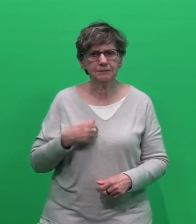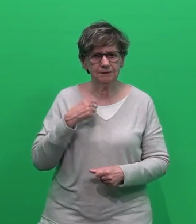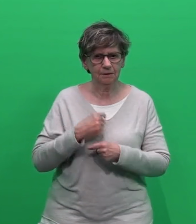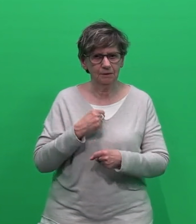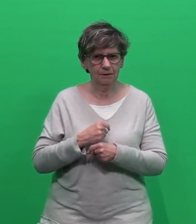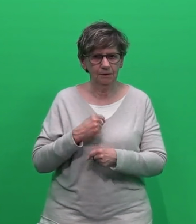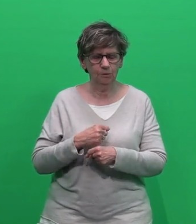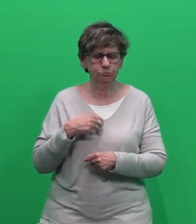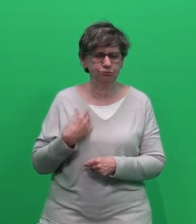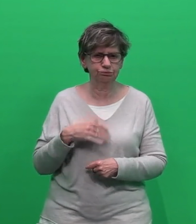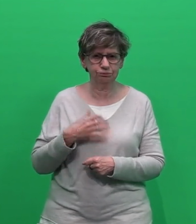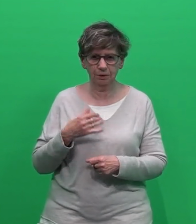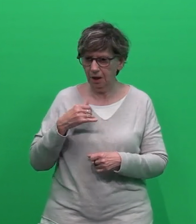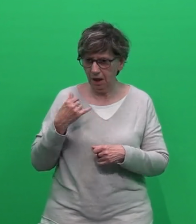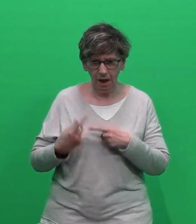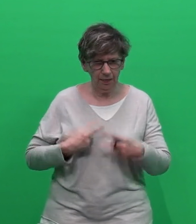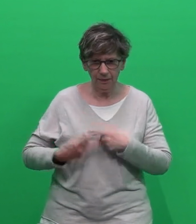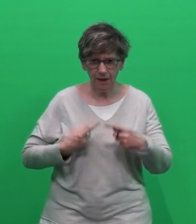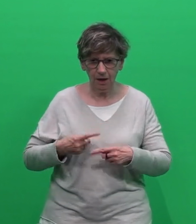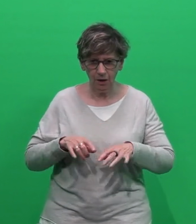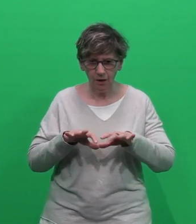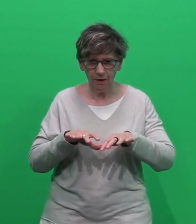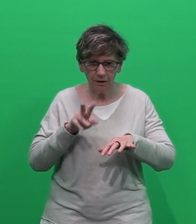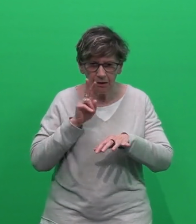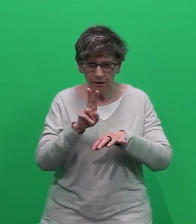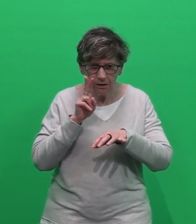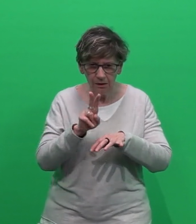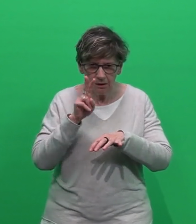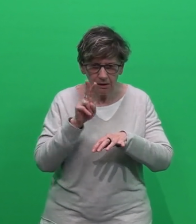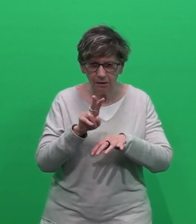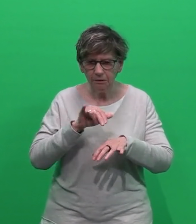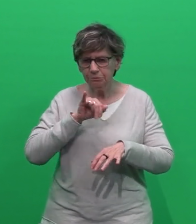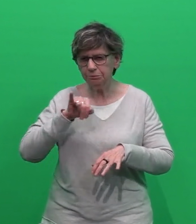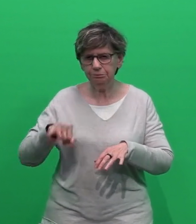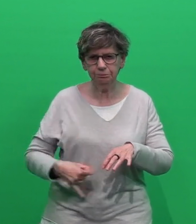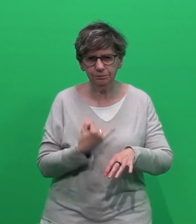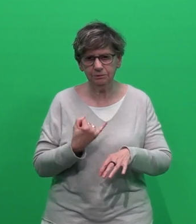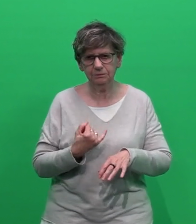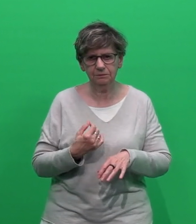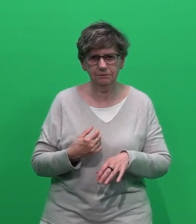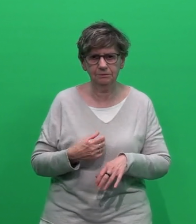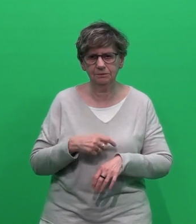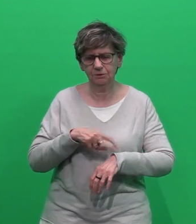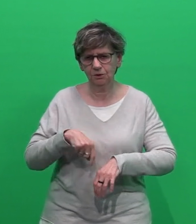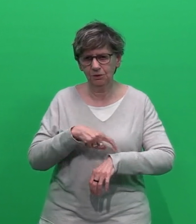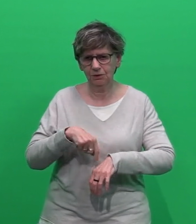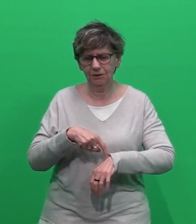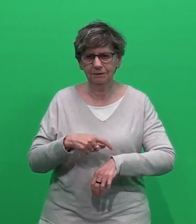Treballo força i estic cada dia moltes hores amb l'ordinador. Tinc la vista cansada perquè passo moltes hores.